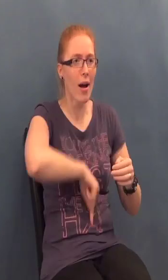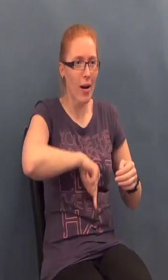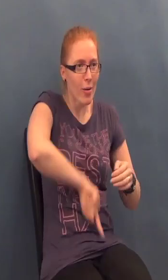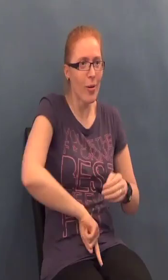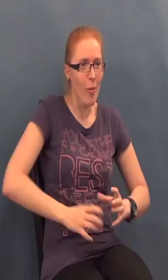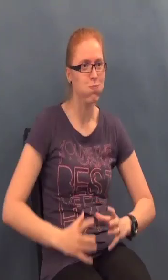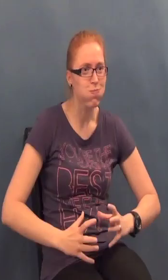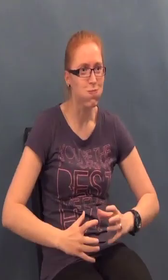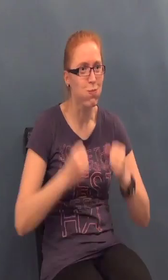Ciężka kula jest teraz w brzuchu kota.